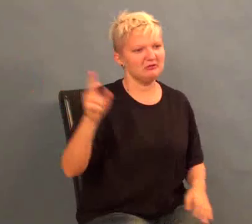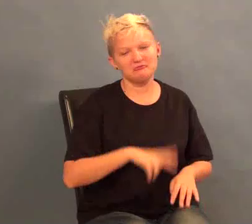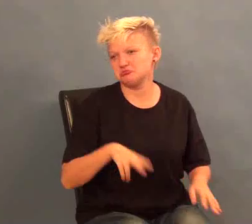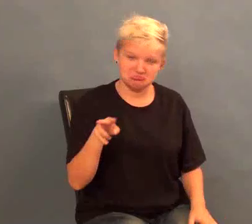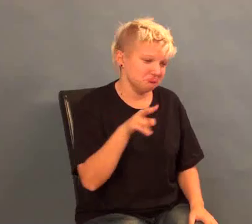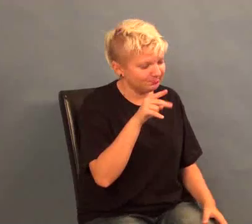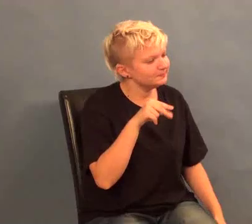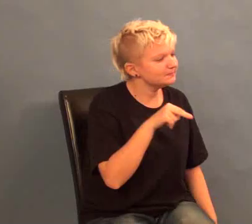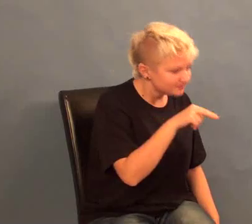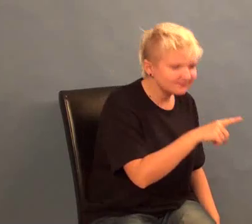Policjant rozgląda się, idzie dalej.